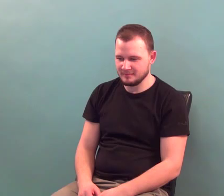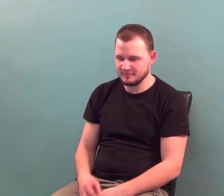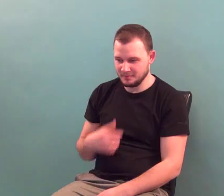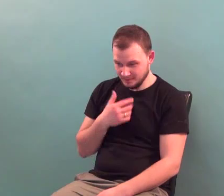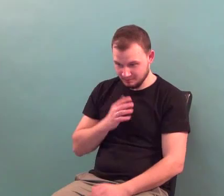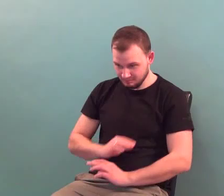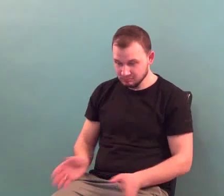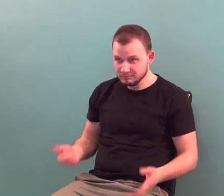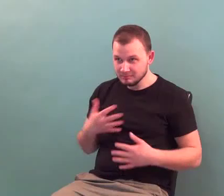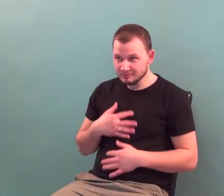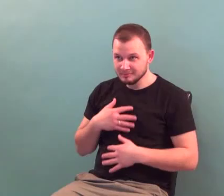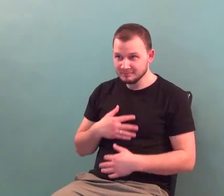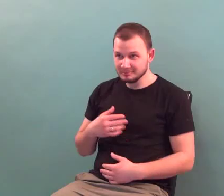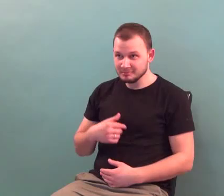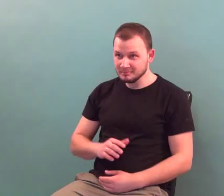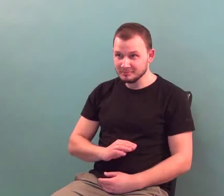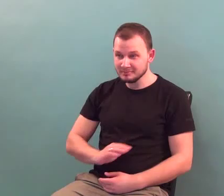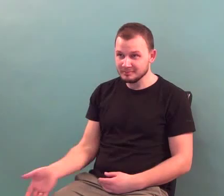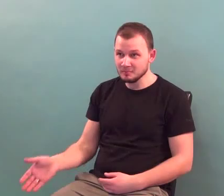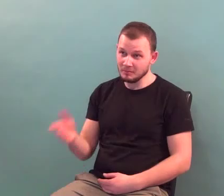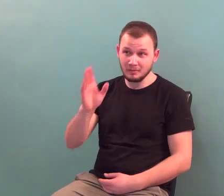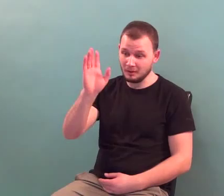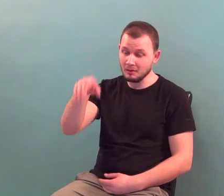Mam się nie kąpać?